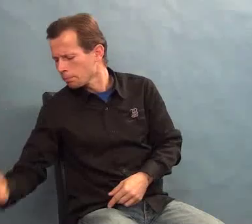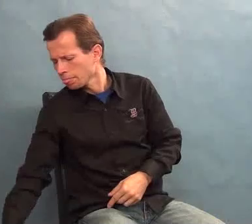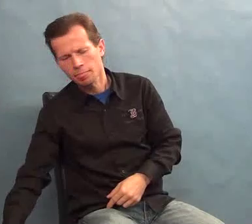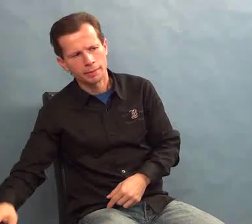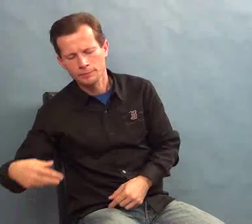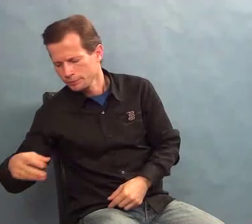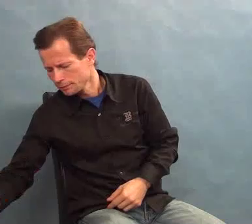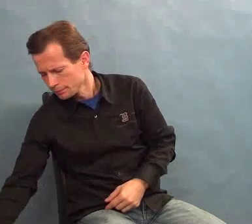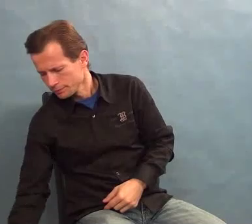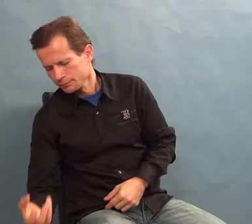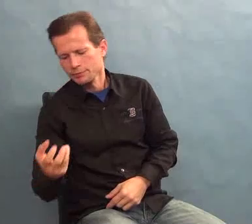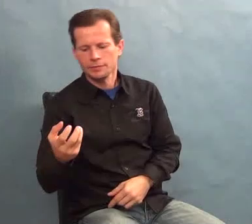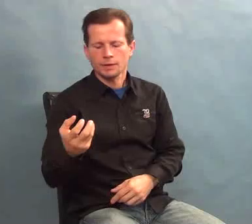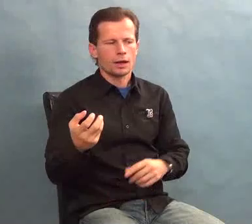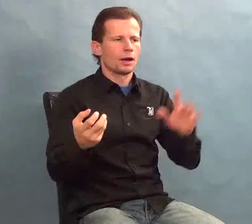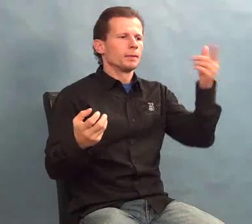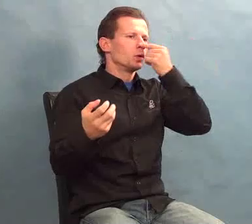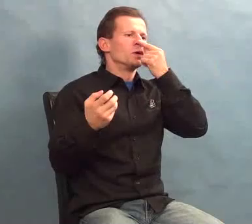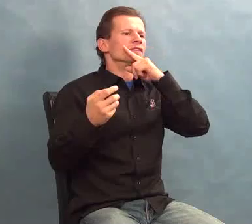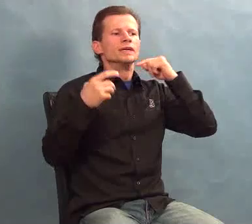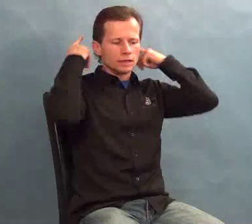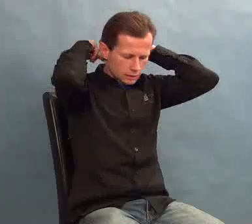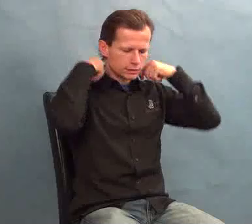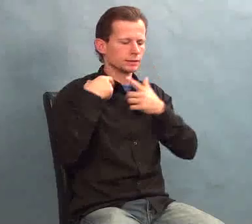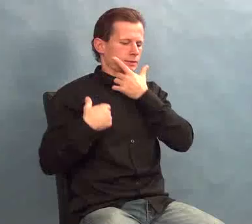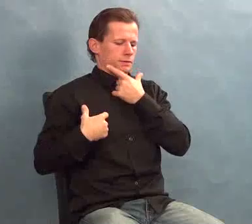Mężczyzna podnosi ją i wyciera czerwoną chusteczką, którą miał zawiązaną pod szyją.